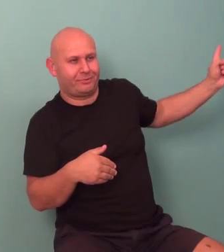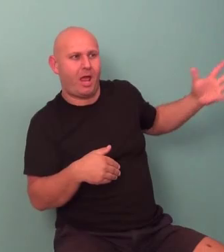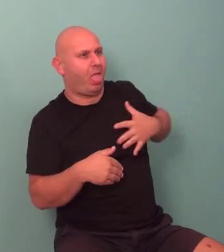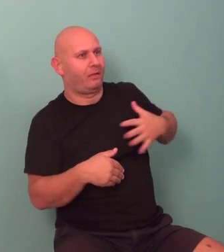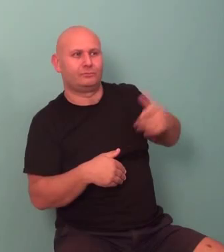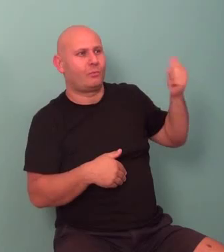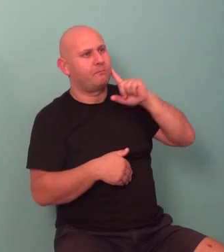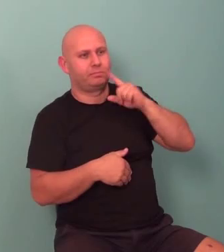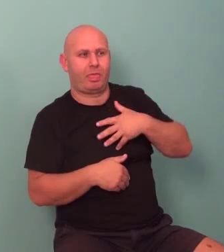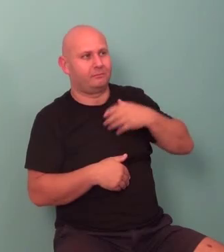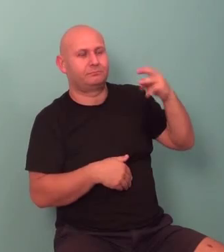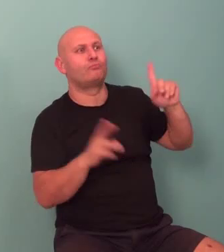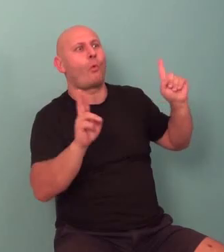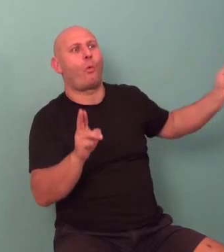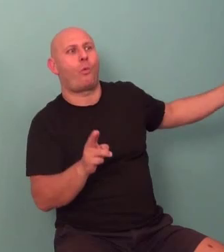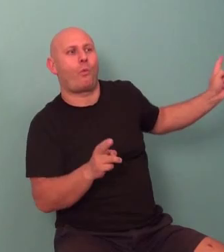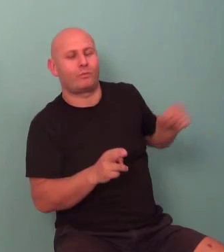Chłopiec nie przeczuwa kto to jest.